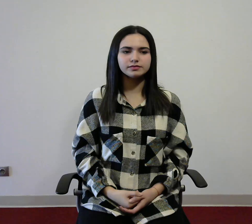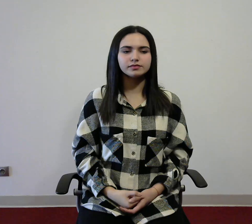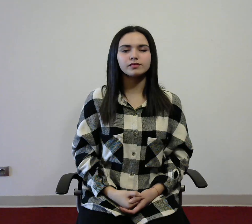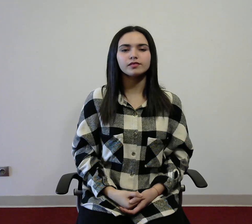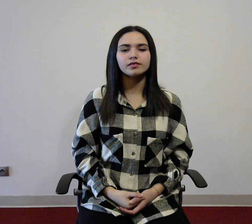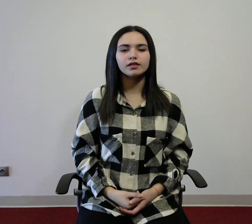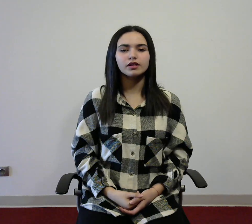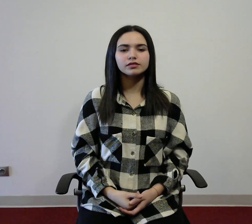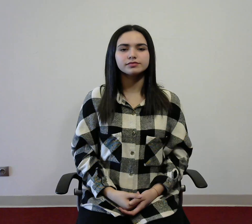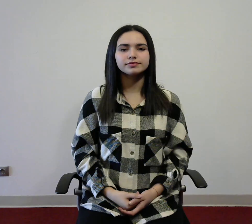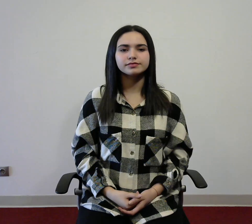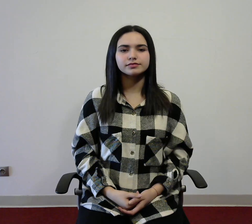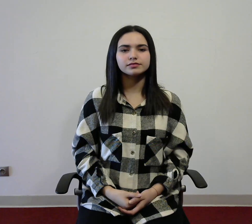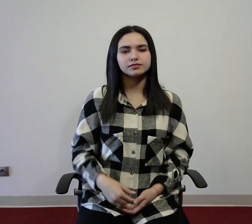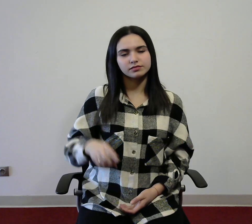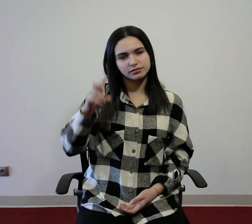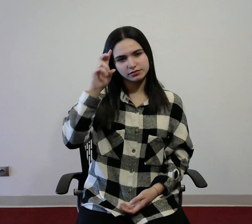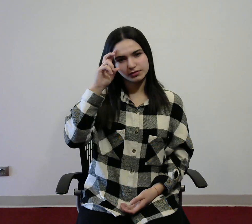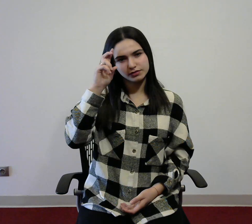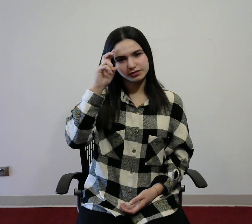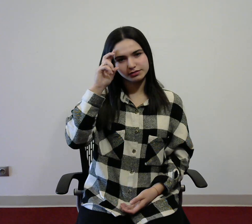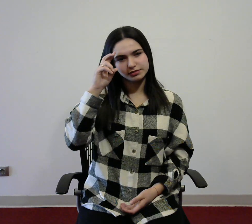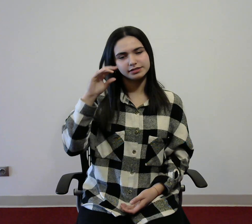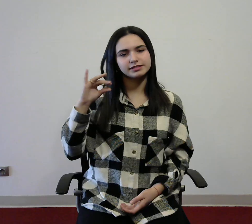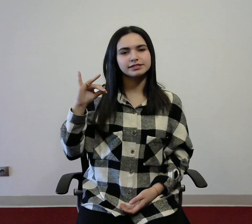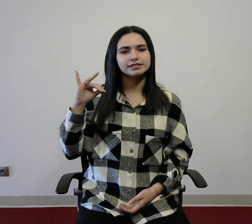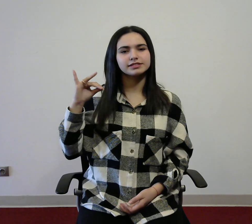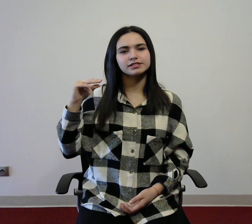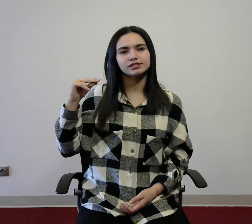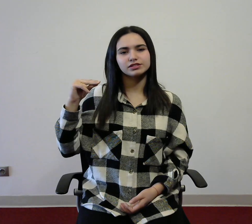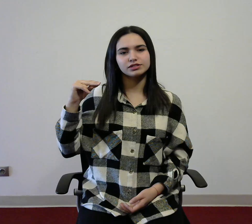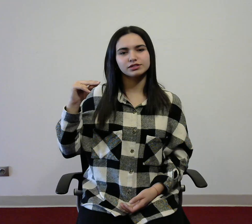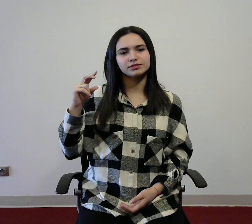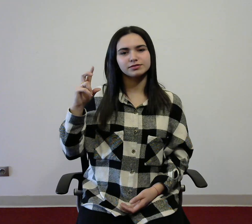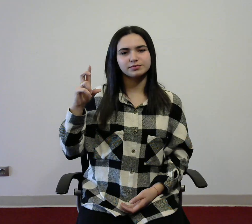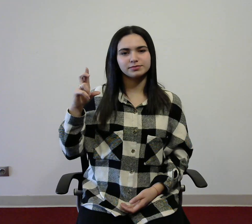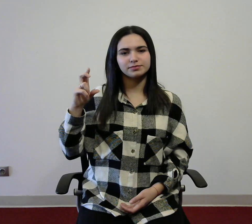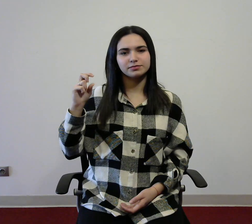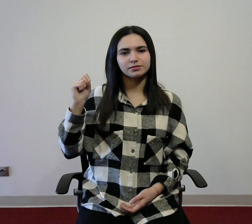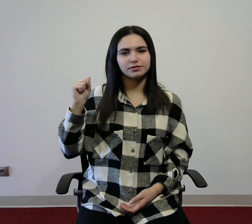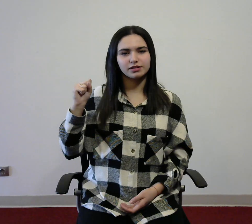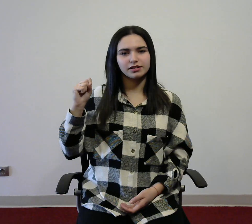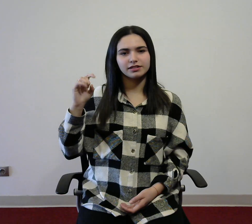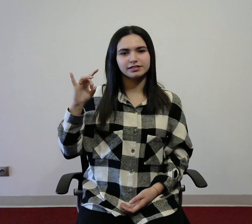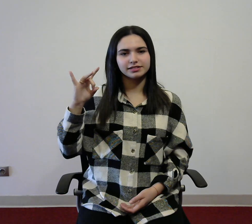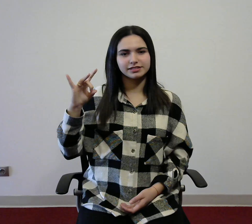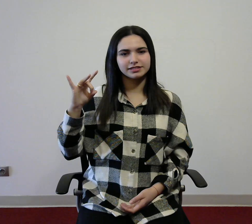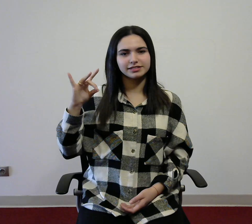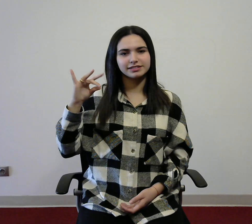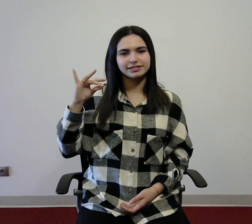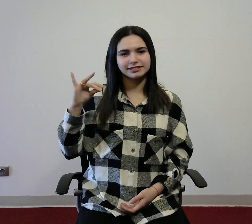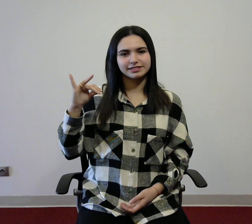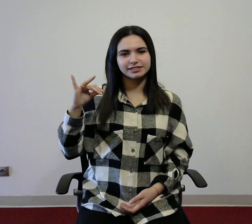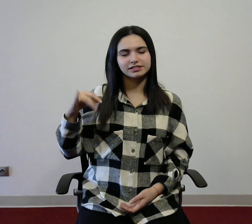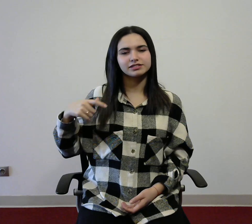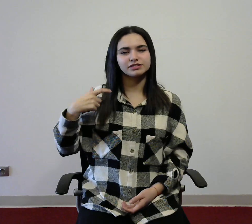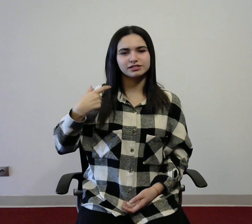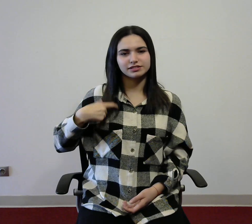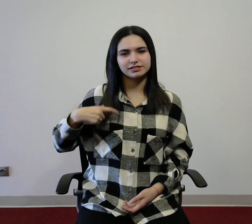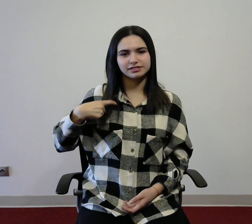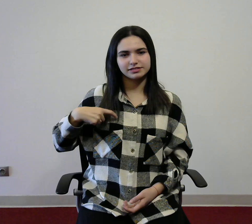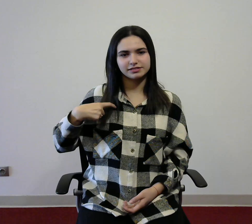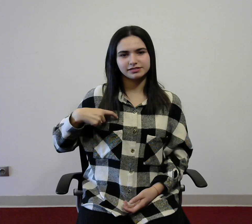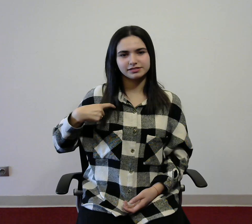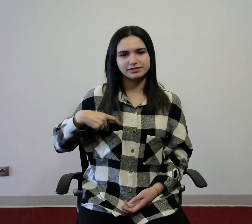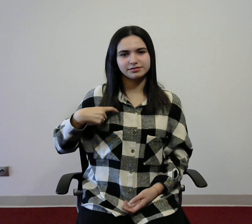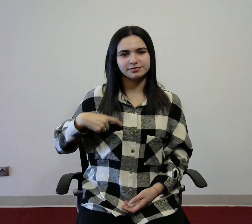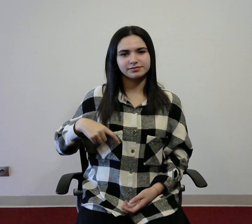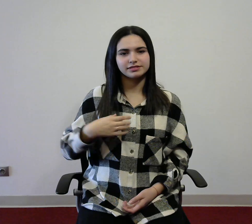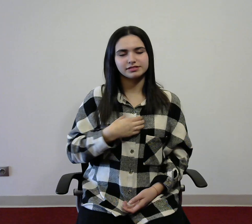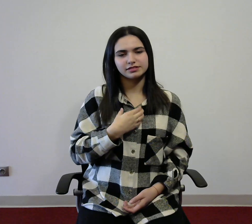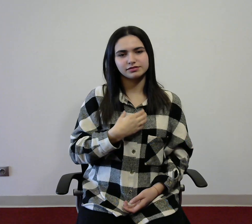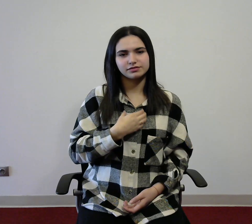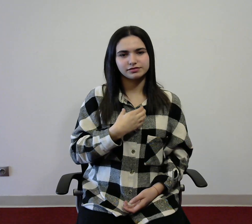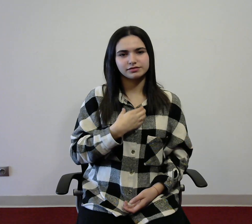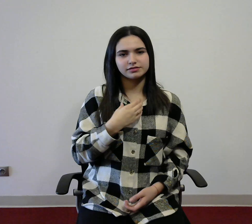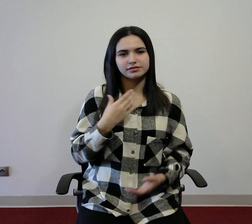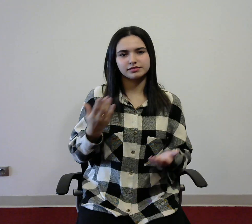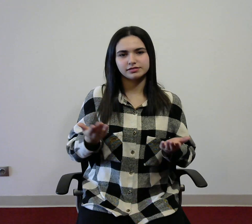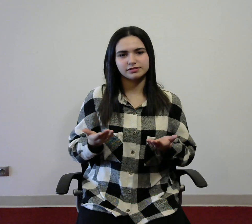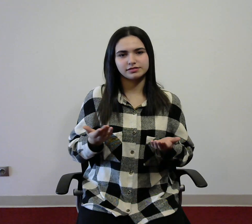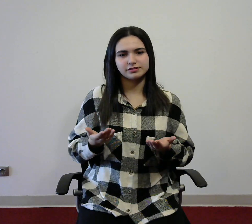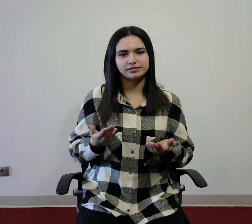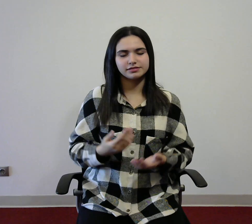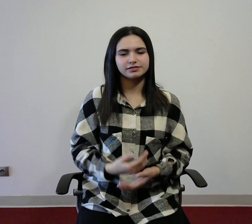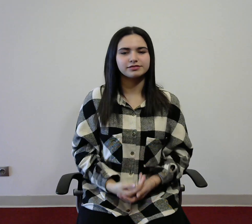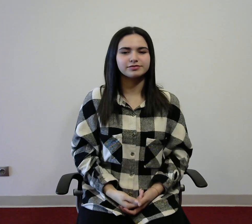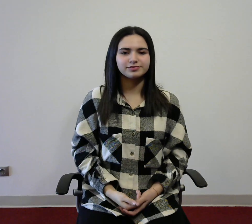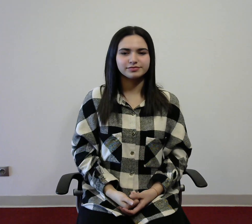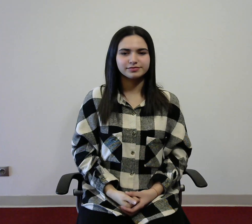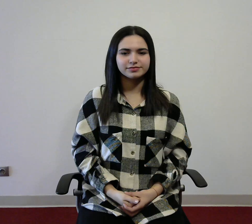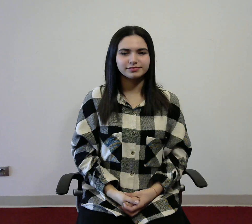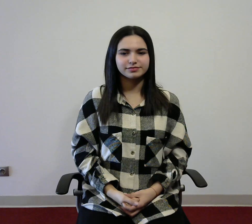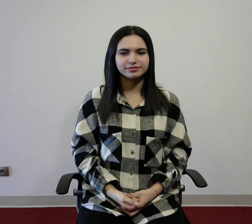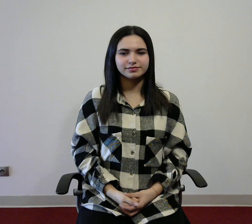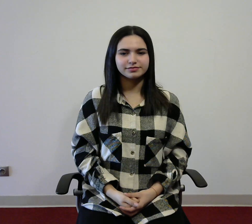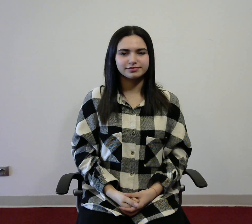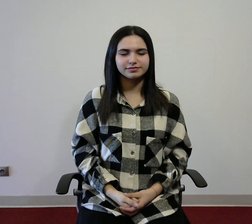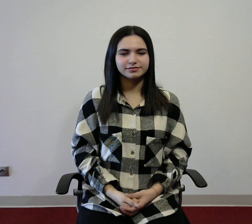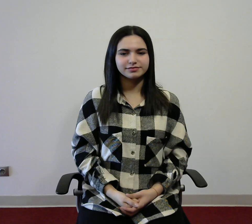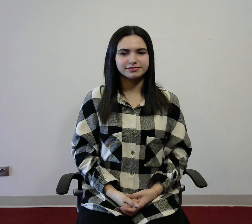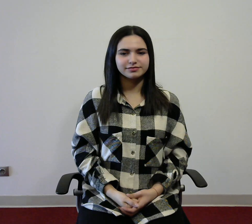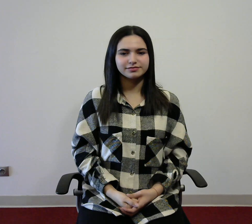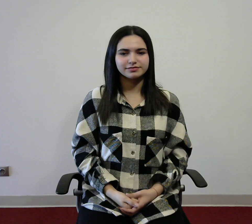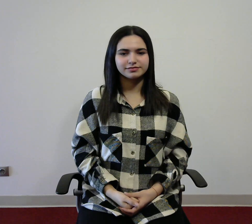Dövlət icbari şəxsi sığorta nədir?